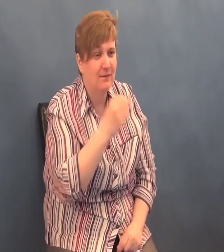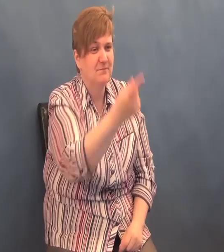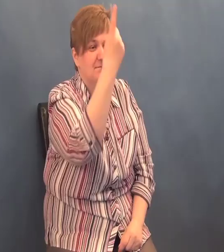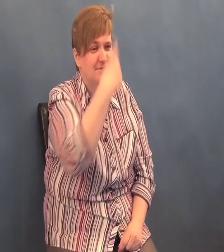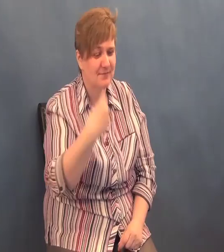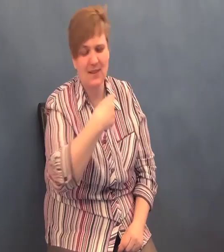Odpadam.